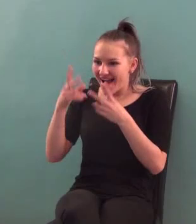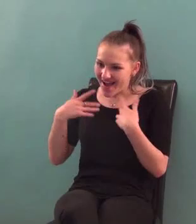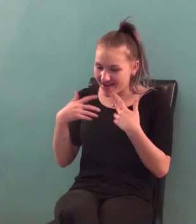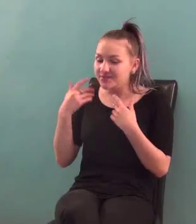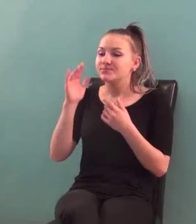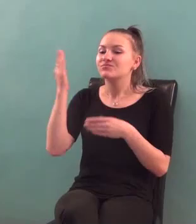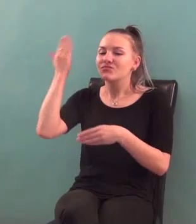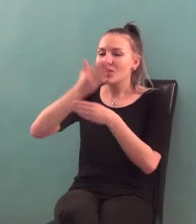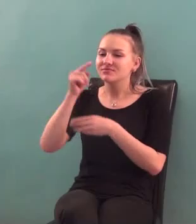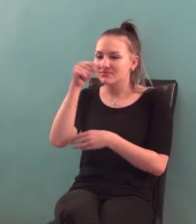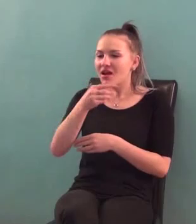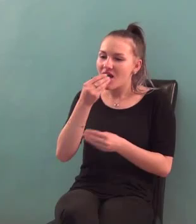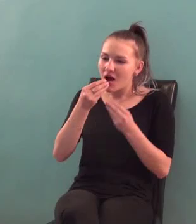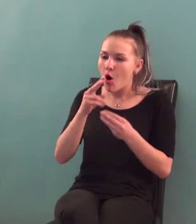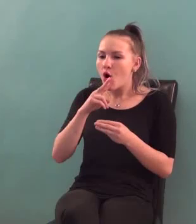Wieczorem idą na jedzenie, kolację.